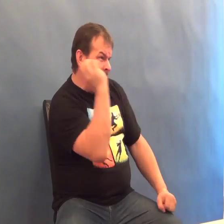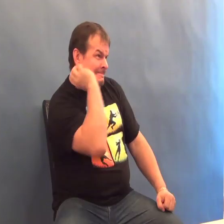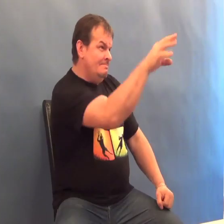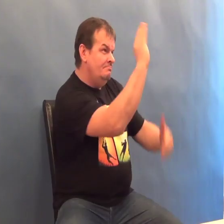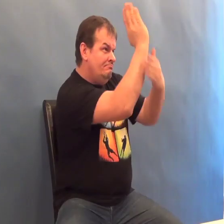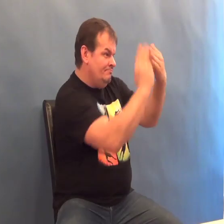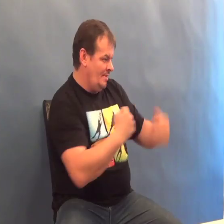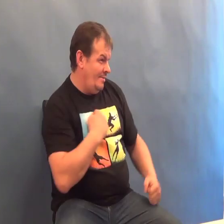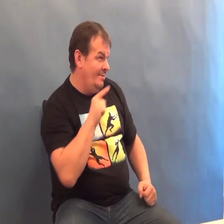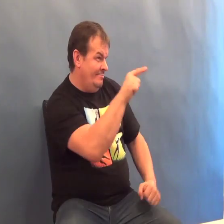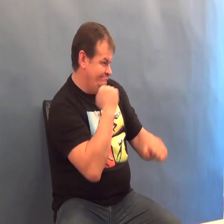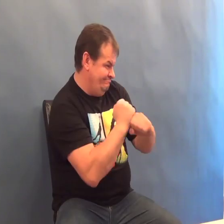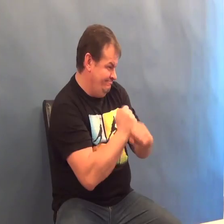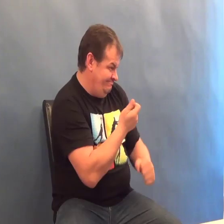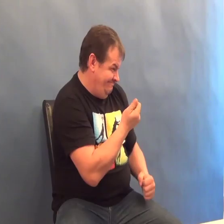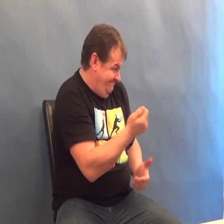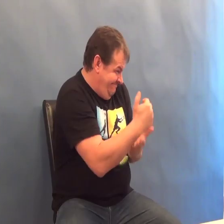Rozbijesz szybę, a ja przyjdę, zrobię okno, i w ten sposób zarobię pieniądze.